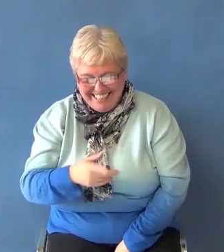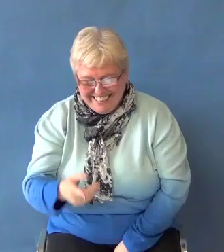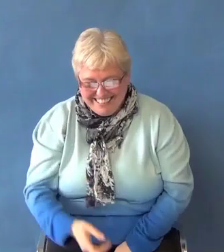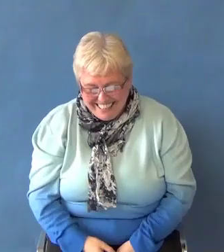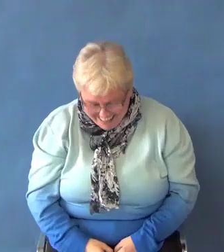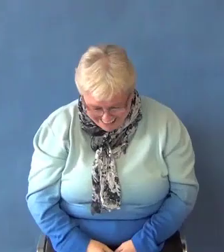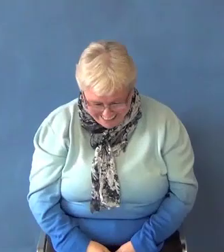Lubi to.